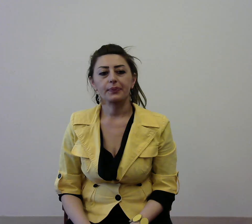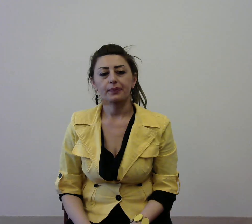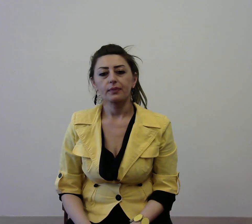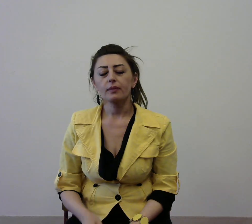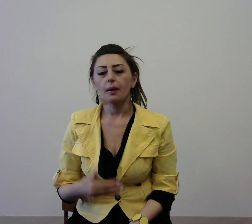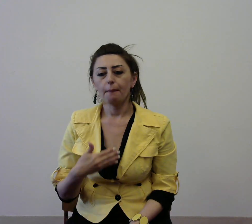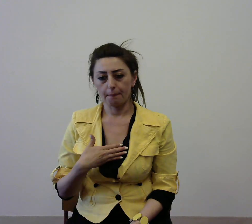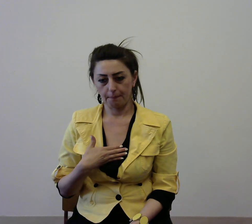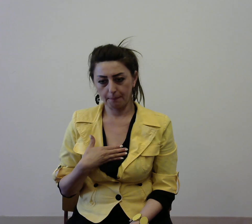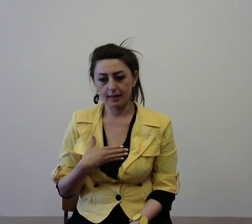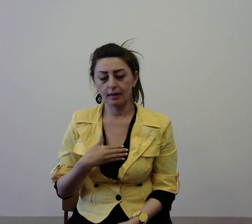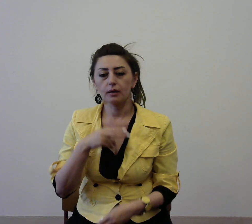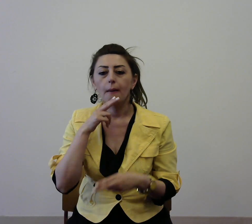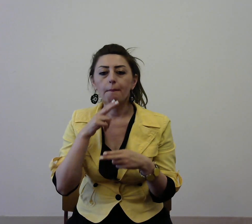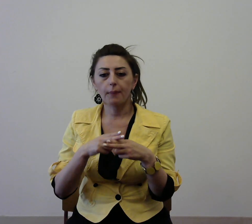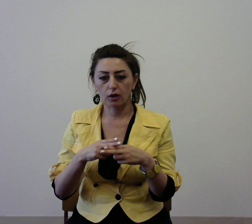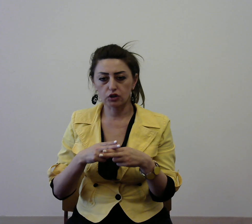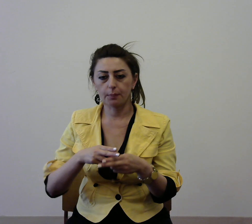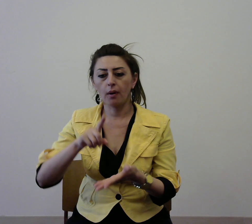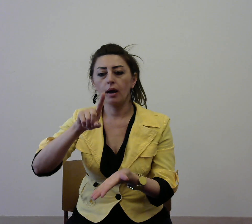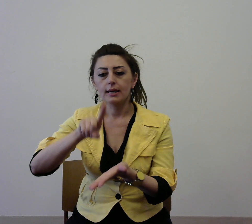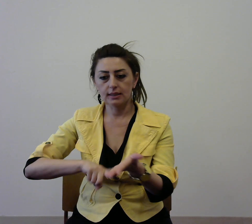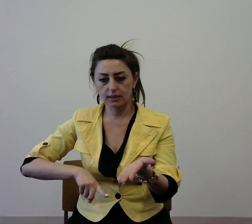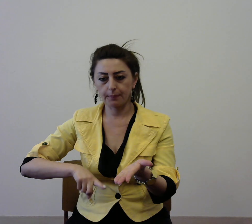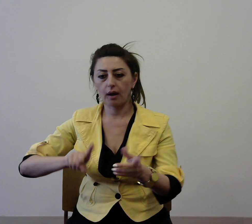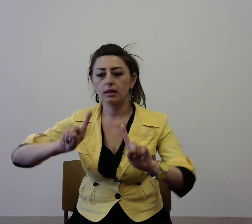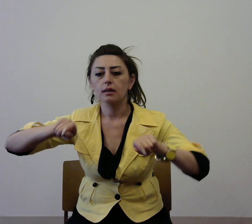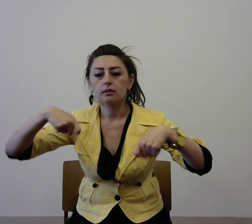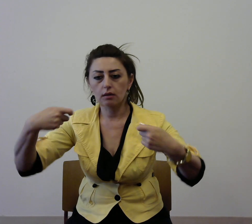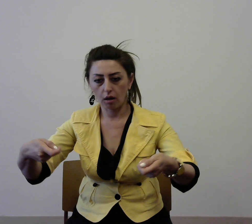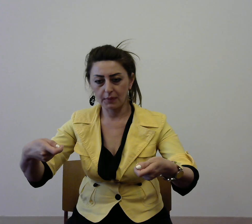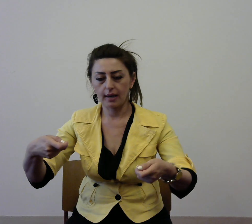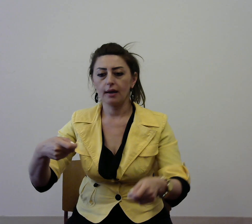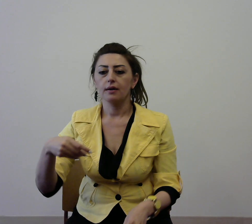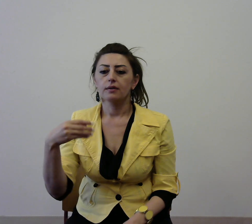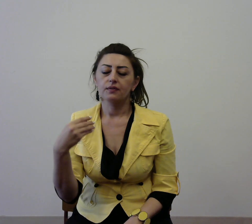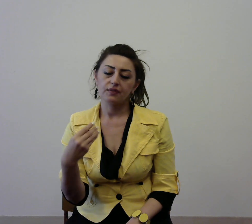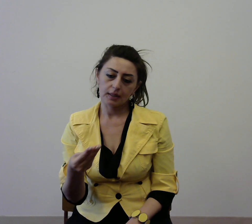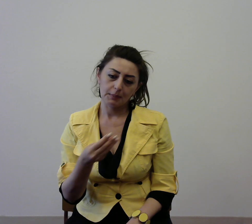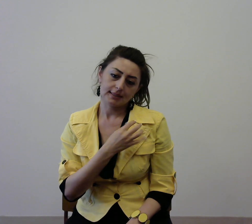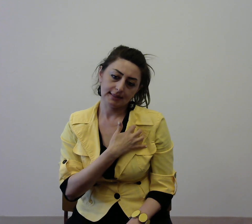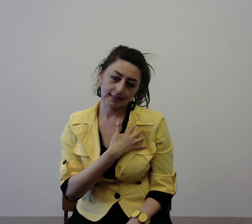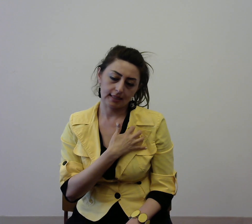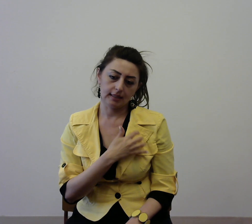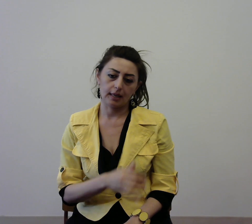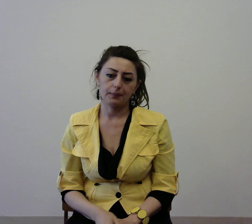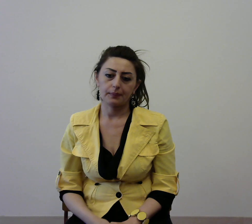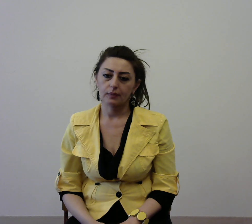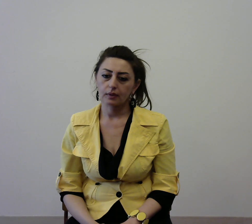Mən bacıma etibarnamə vermək istəyirəm